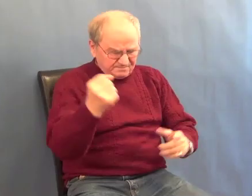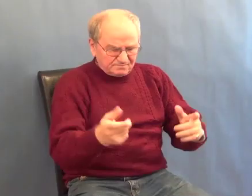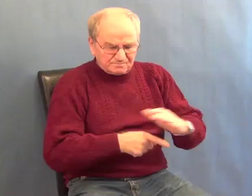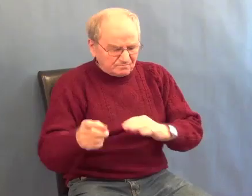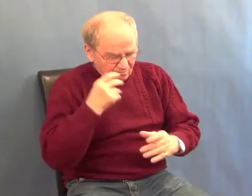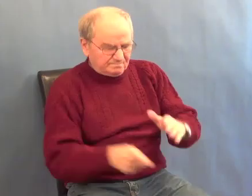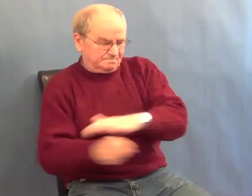Kot uciekł.